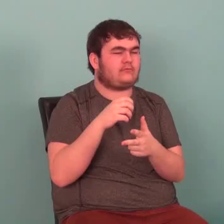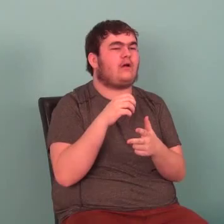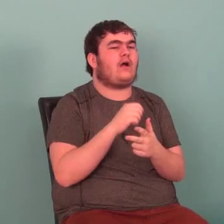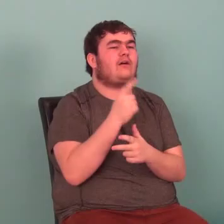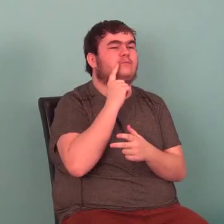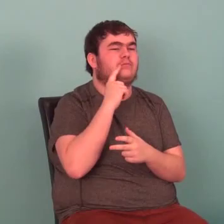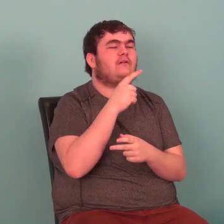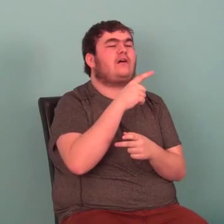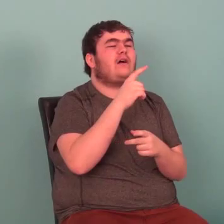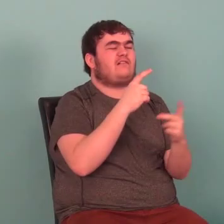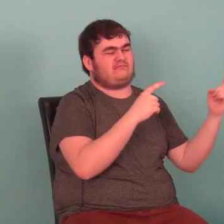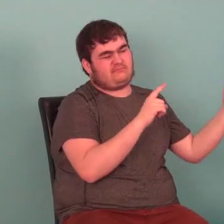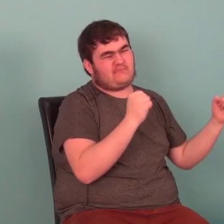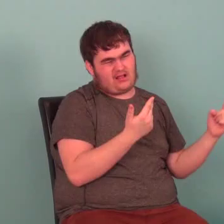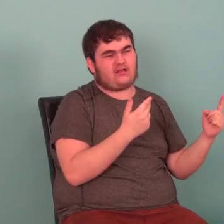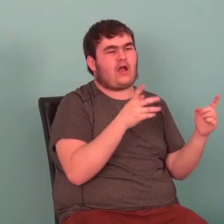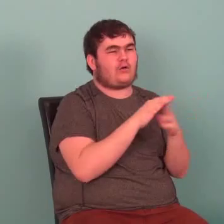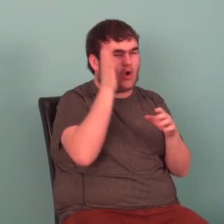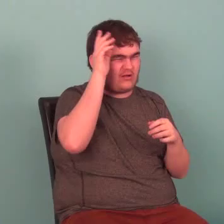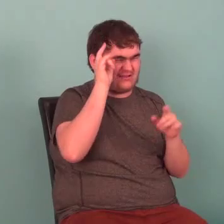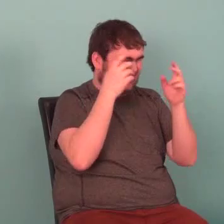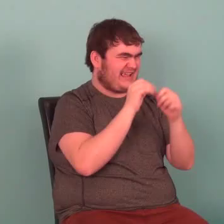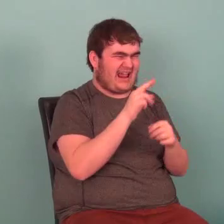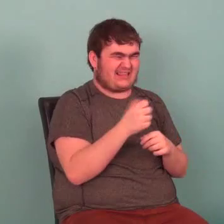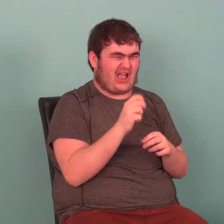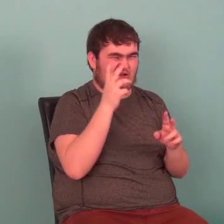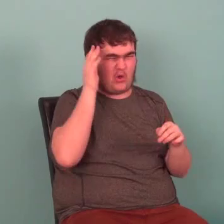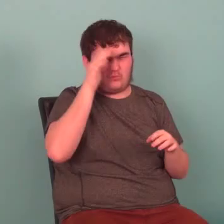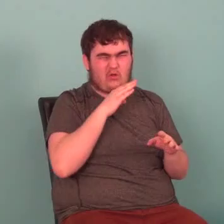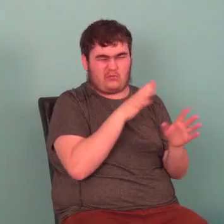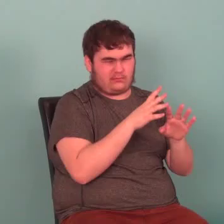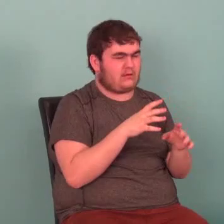Mężczyzna, pan idzie z osłem albo sarną podobną do osła.